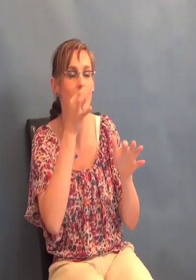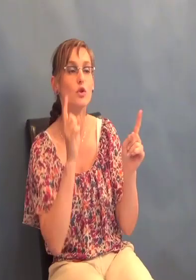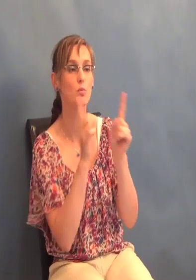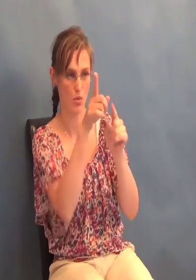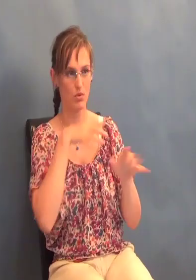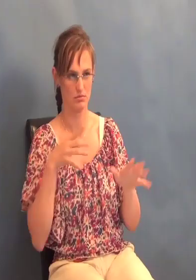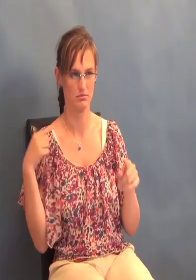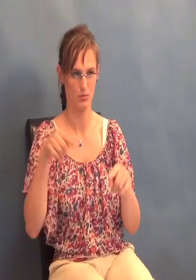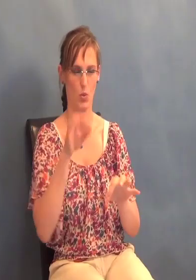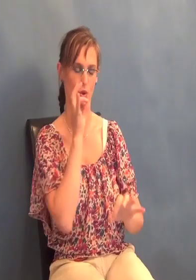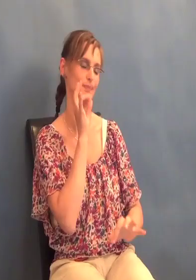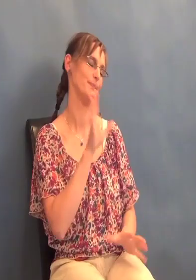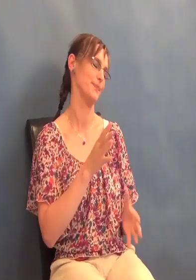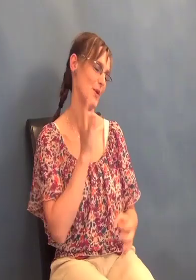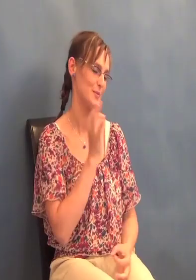To tam się spotkamy. Dobrze, dobrze.